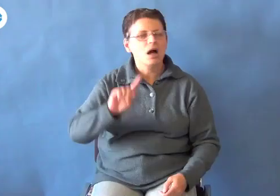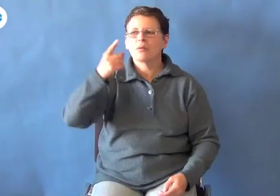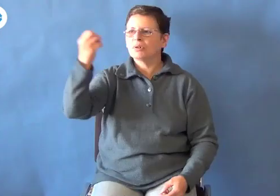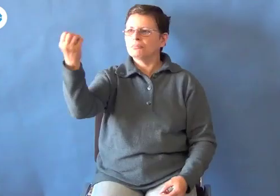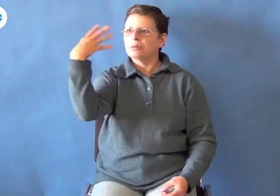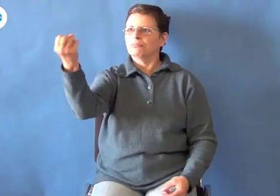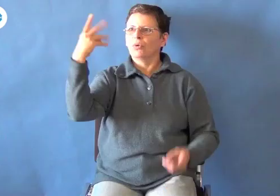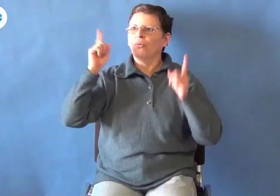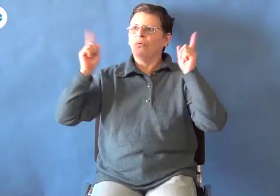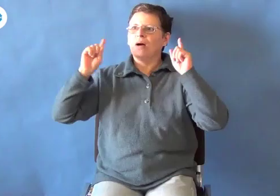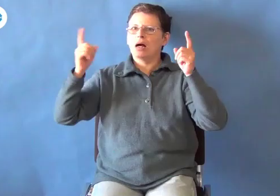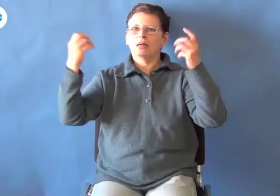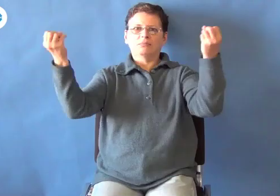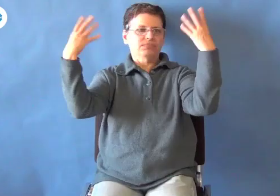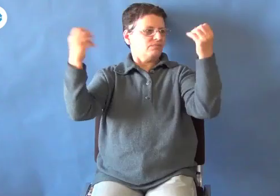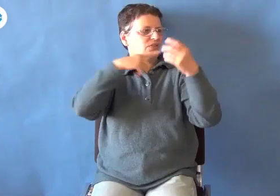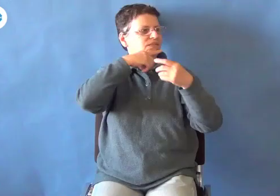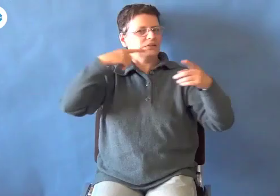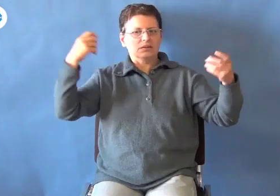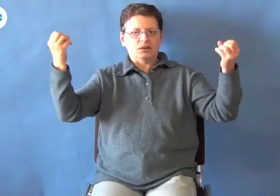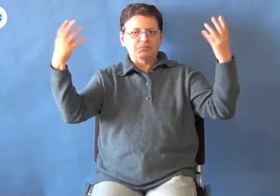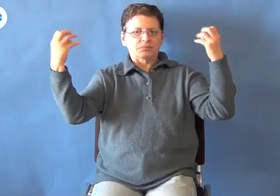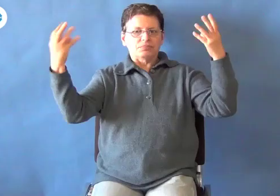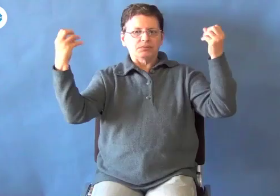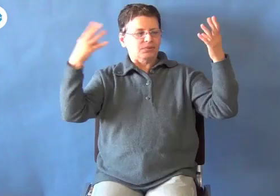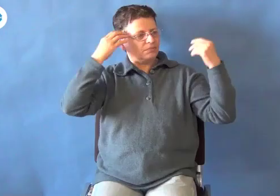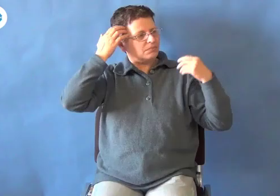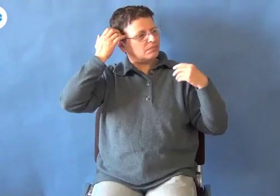Powinno być mrugające czerwone światło.